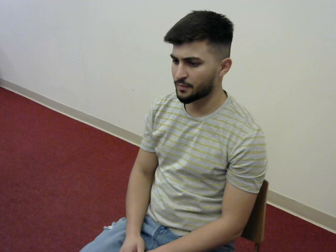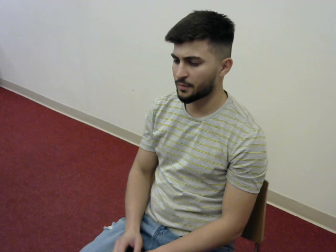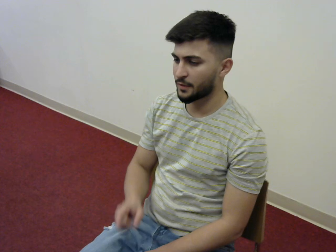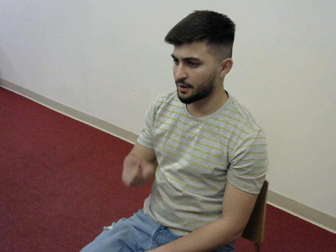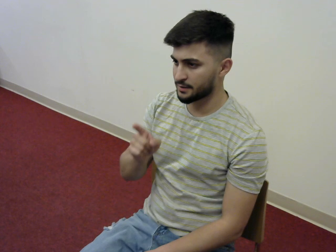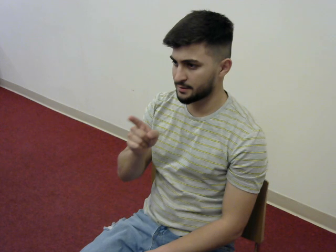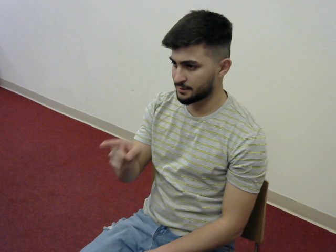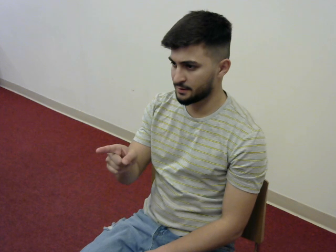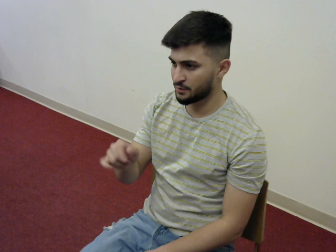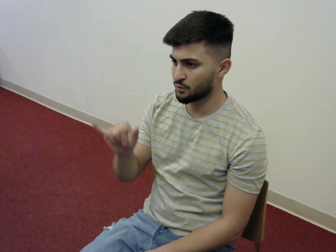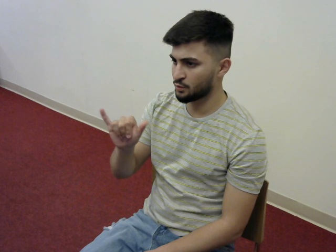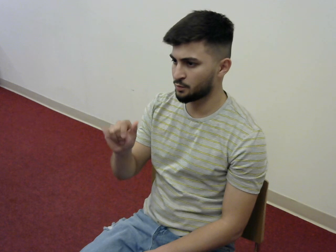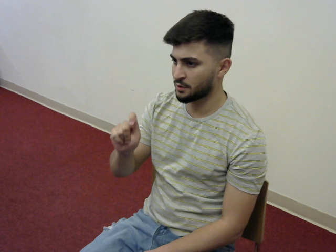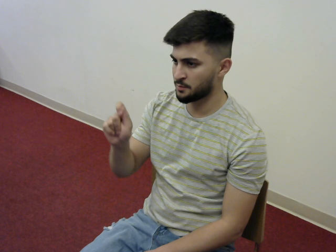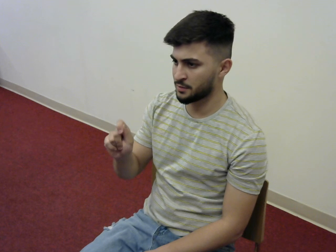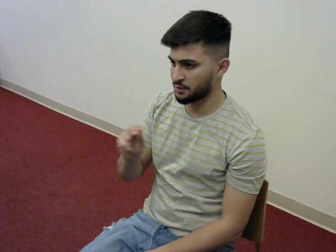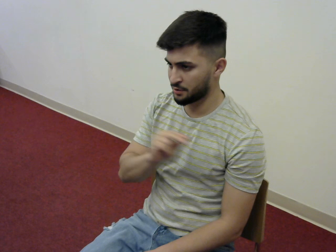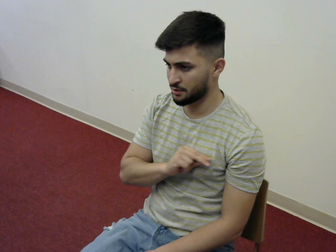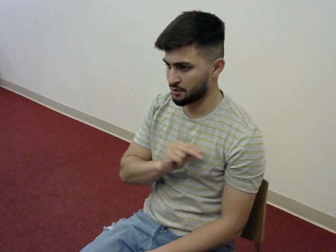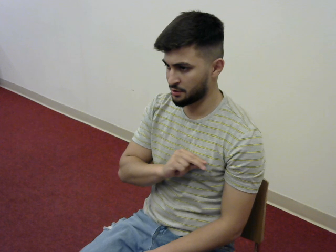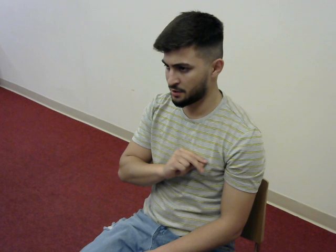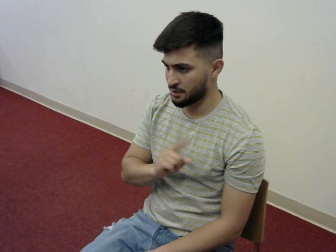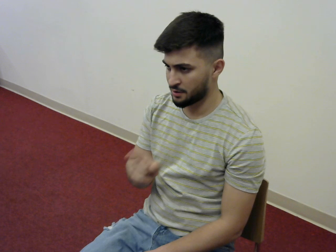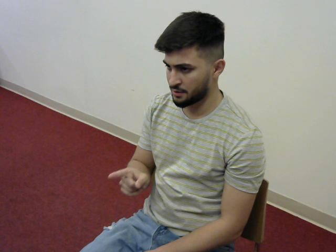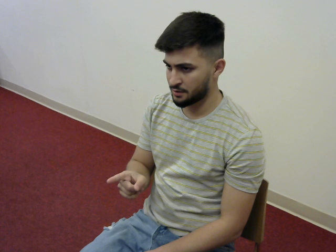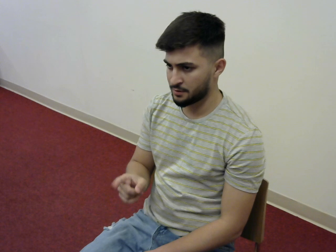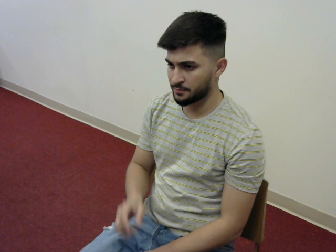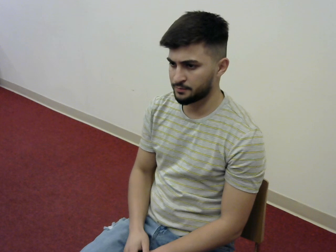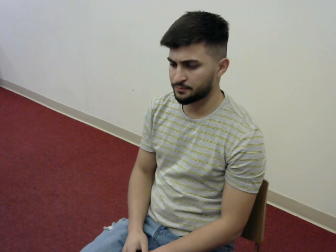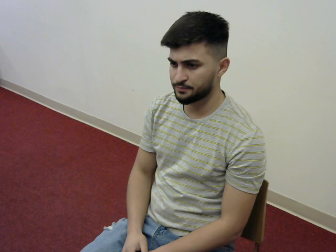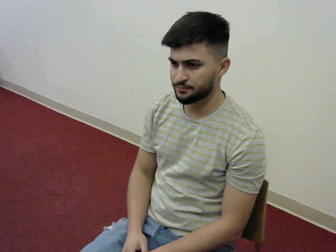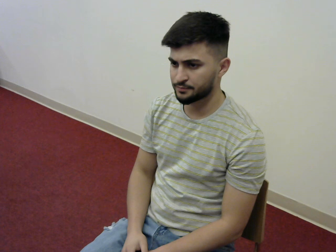Siz həftə sonu işləyirsiz?